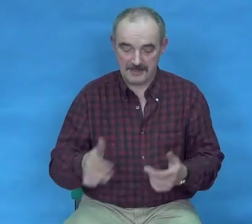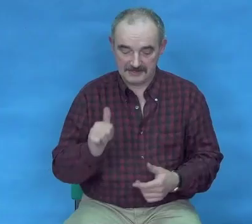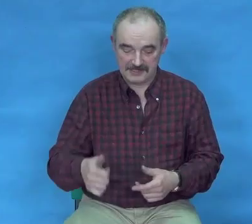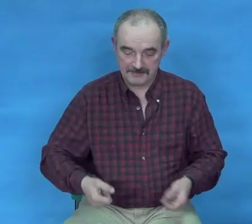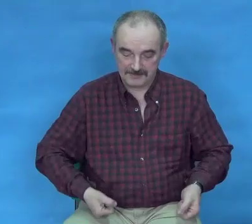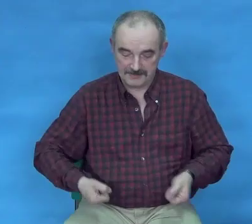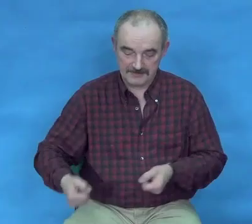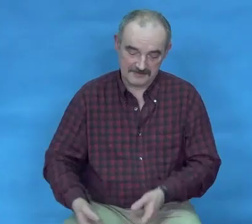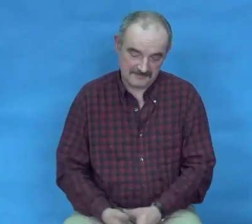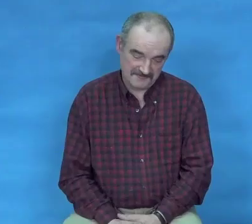Trzeba stać i przenosić.